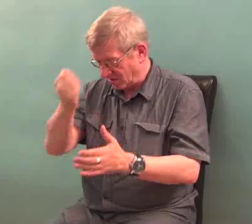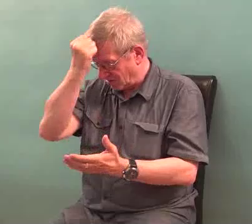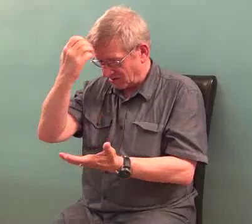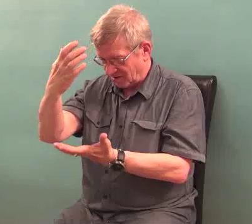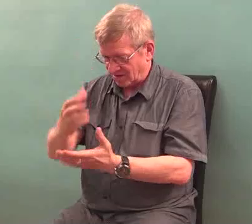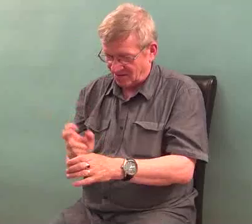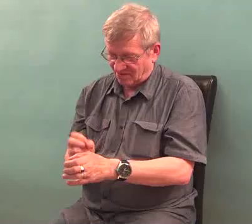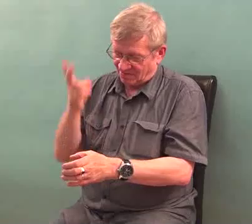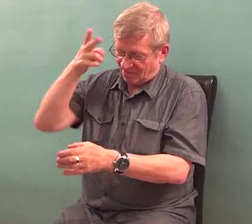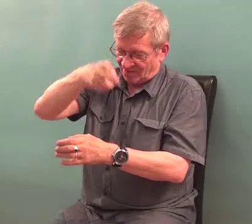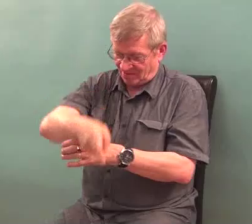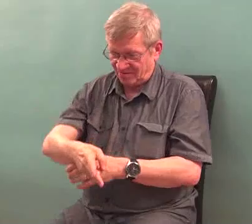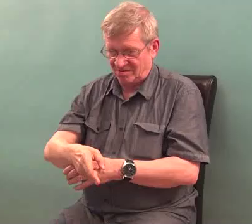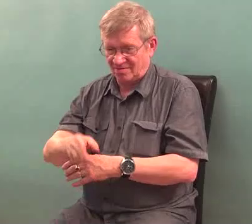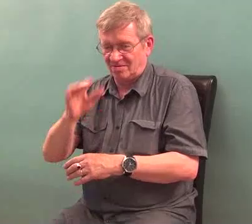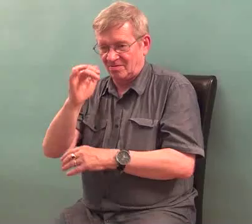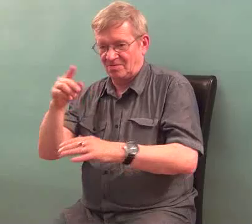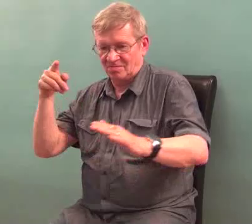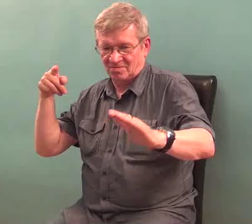Wyskoczyła i uciekła.